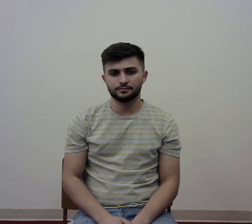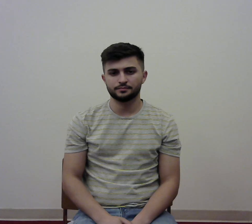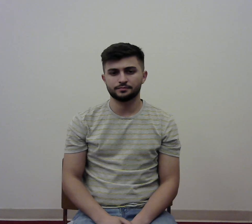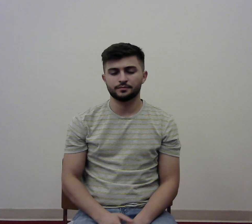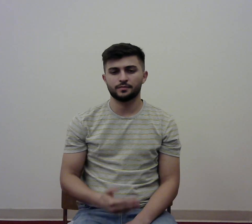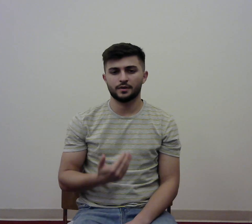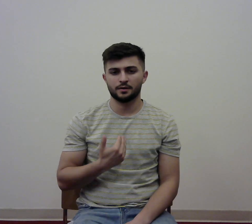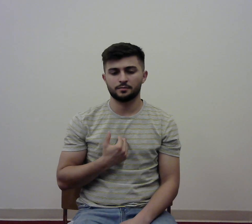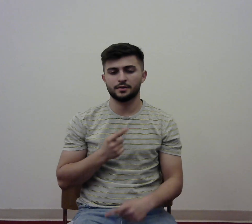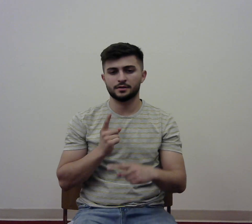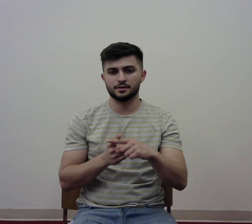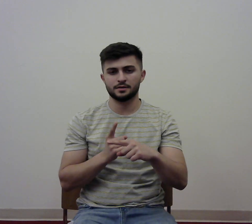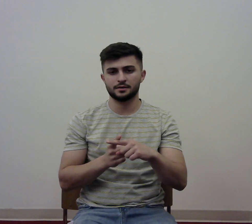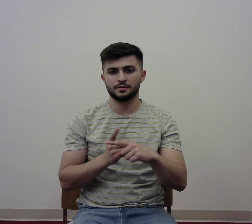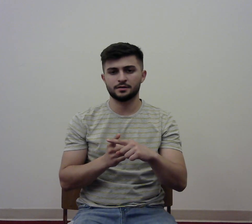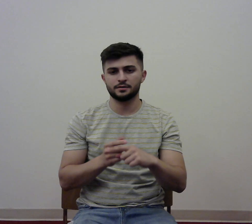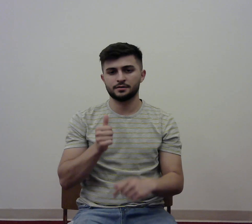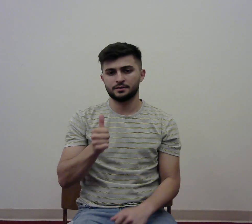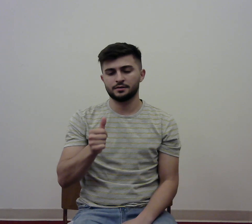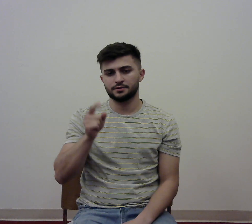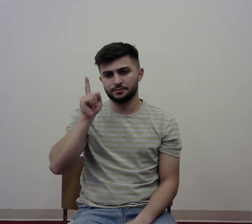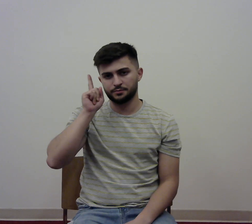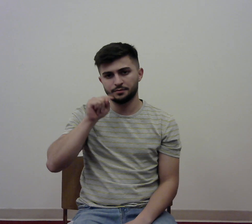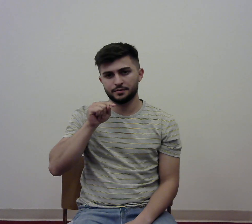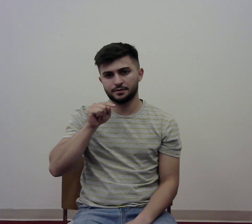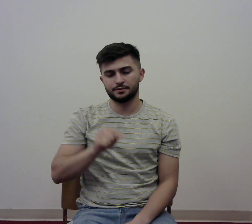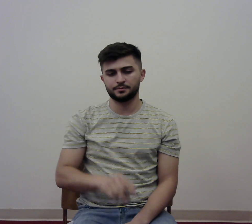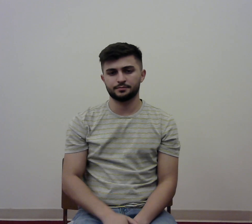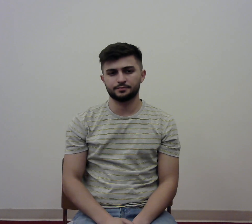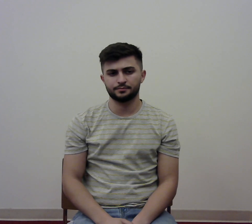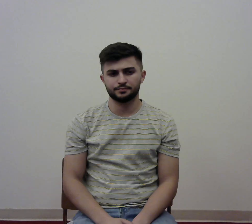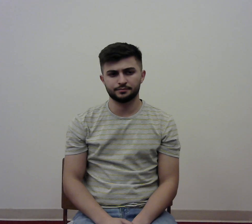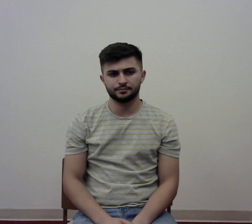Mən riyaziyyatı yaxşı bilirəm